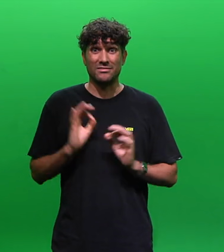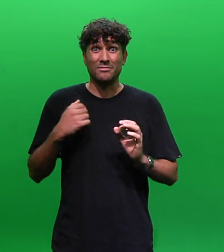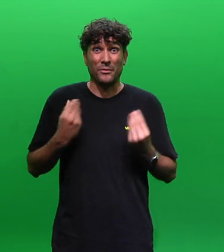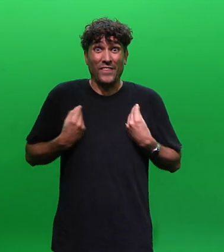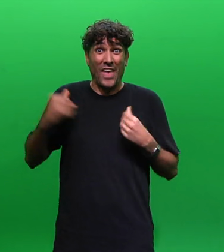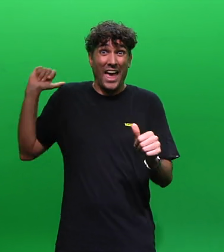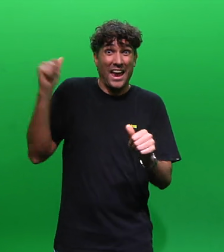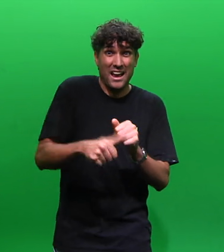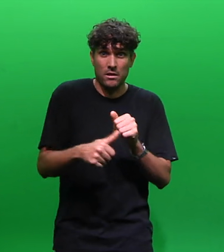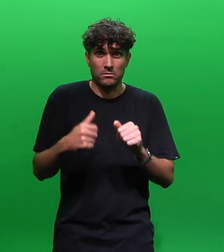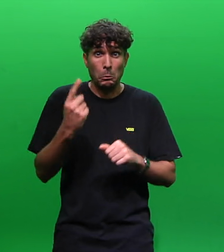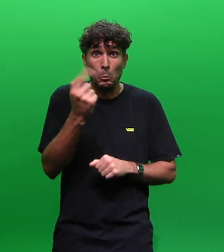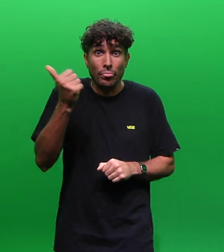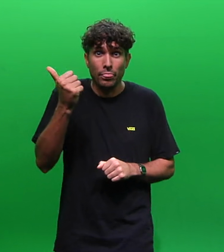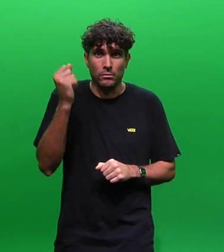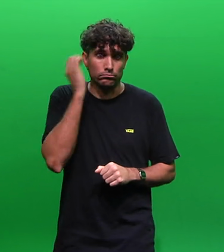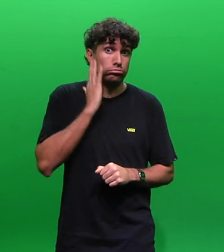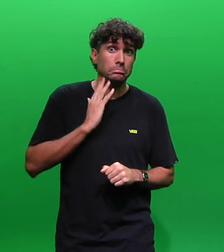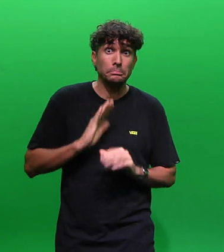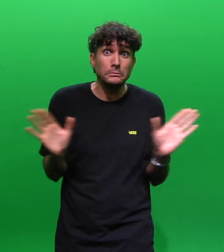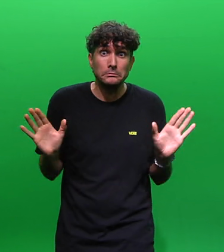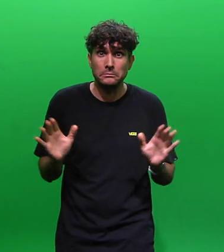Només he tret líquid per l'orella una vegada a la vida.